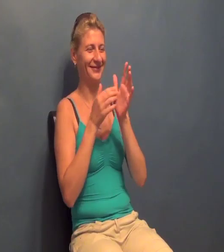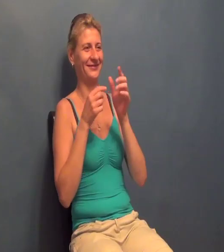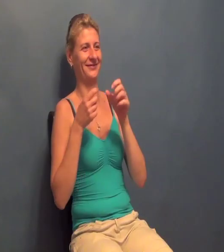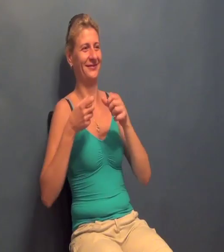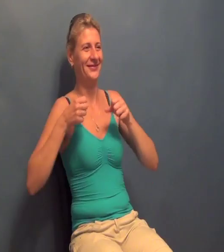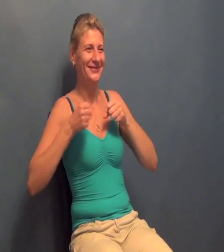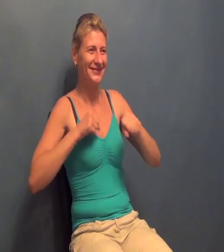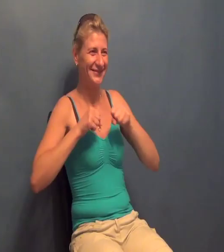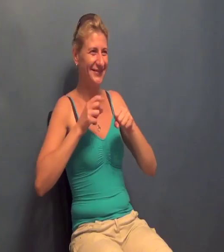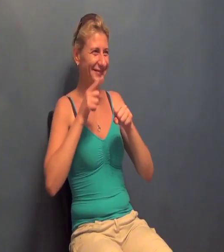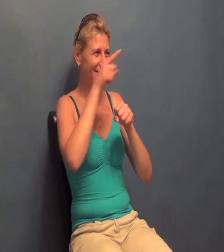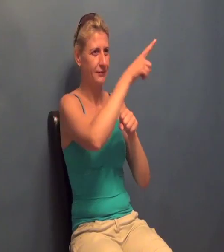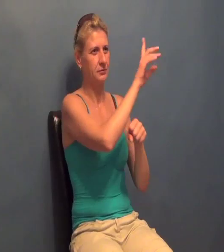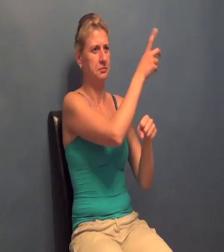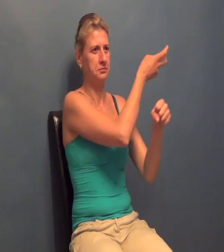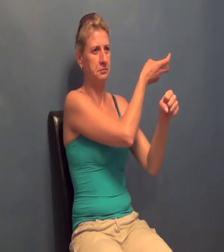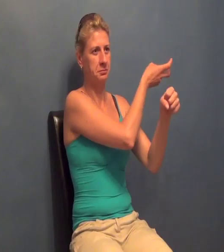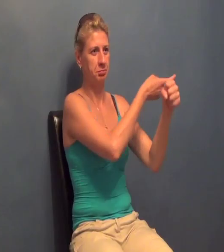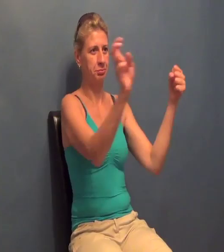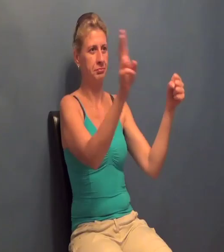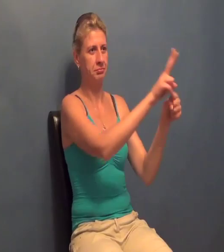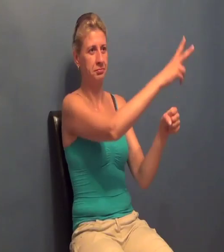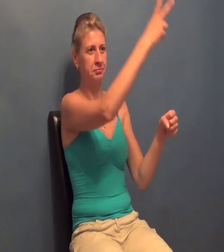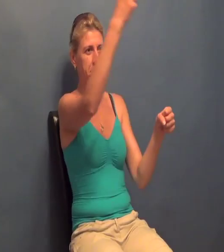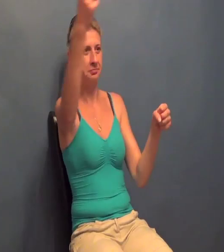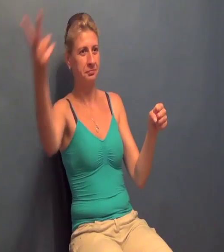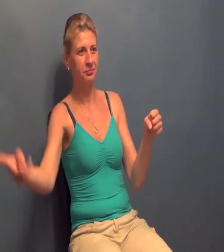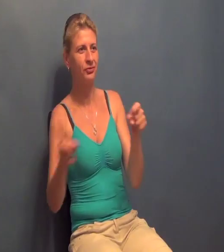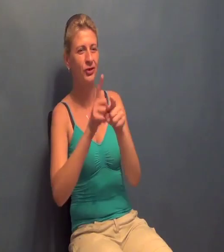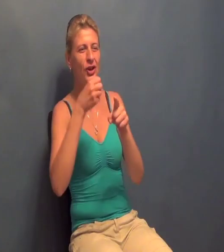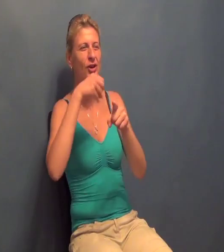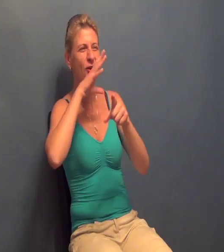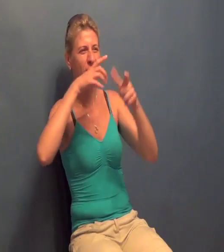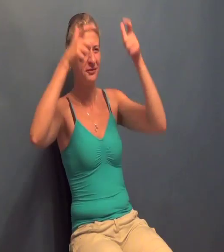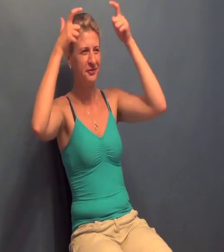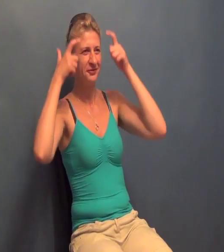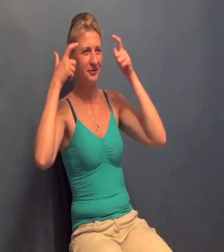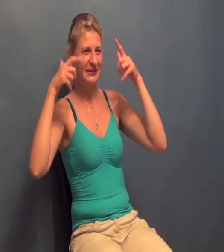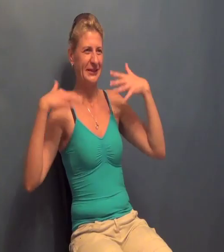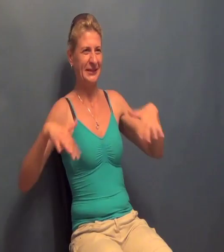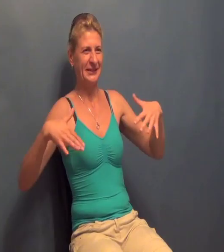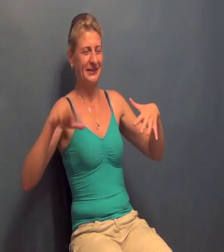Idzie do tamtego budynku, ale ktoś go wyrzuca, kot upada, ma kosz na głowie, denerwuje się.